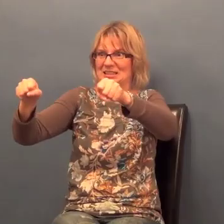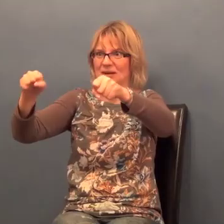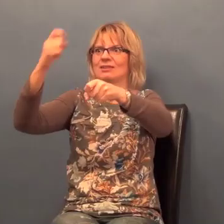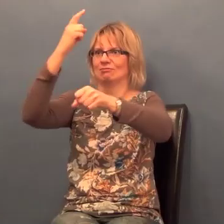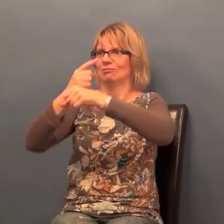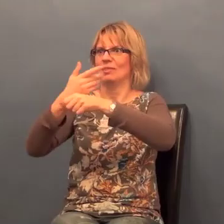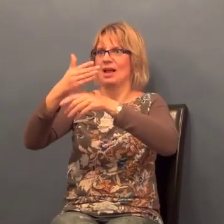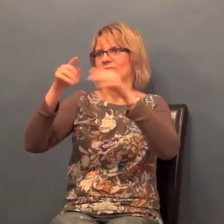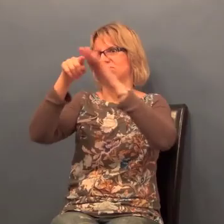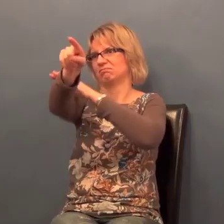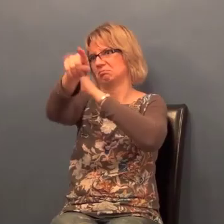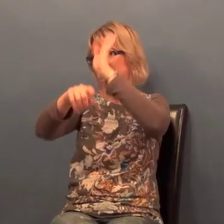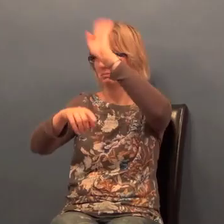Udało mu się, zaczął uciekać.